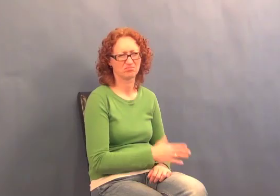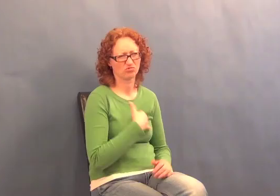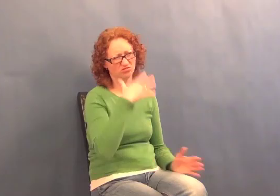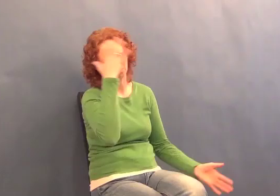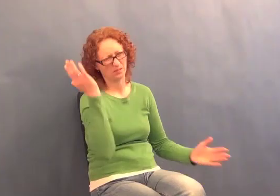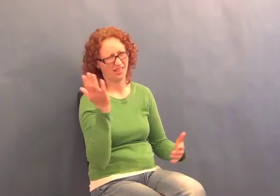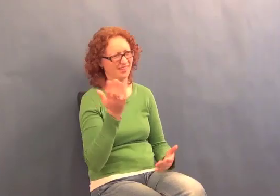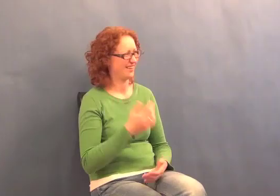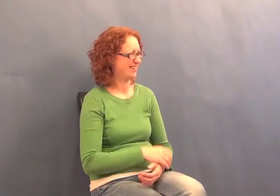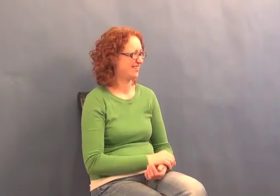Czuję, że spadnę.